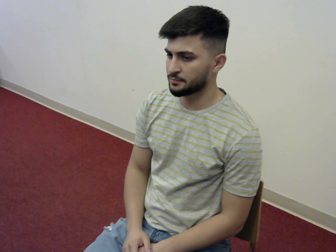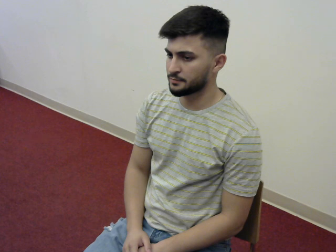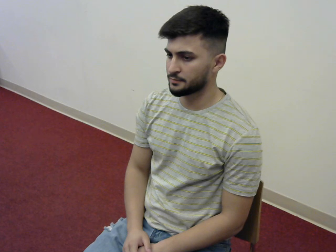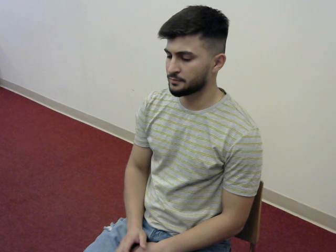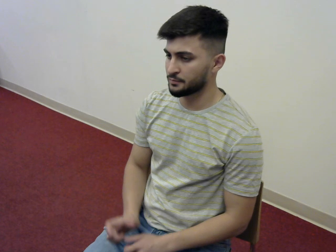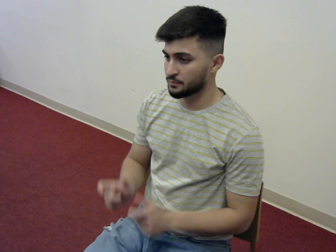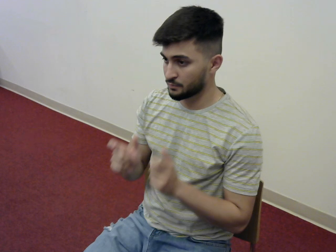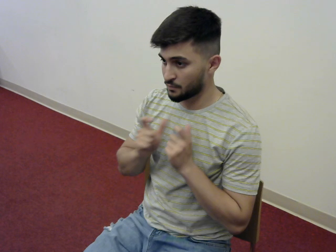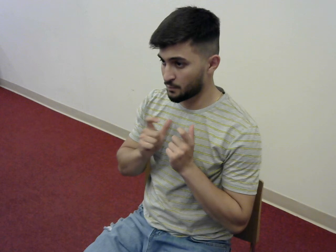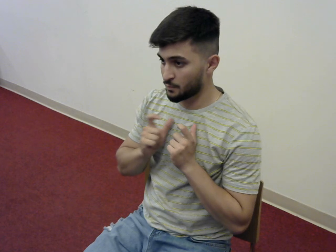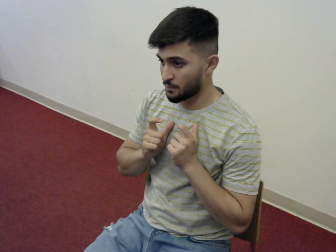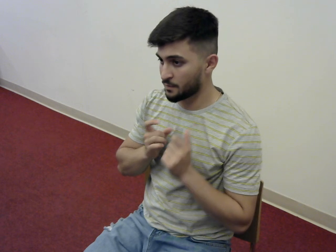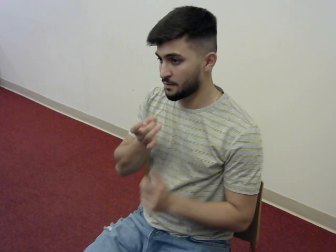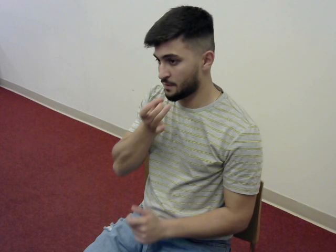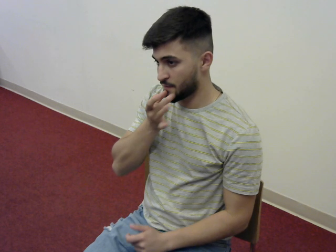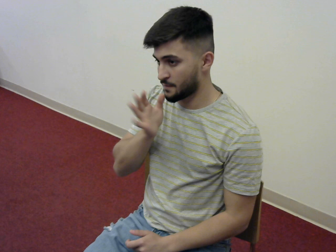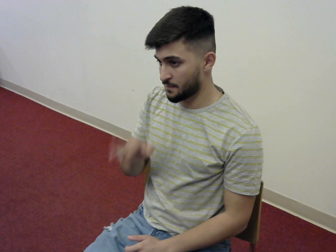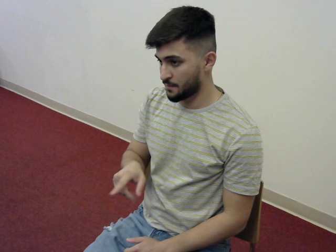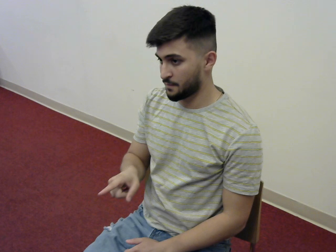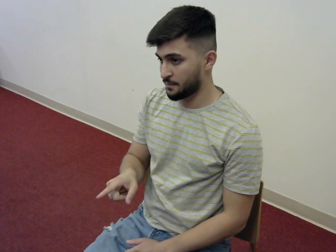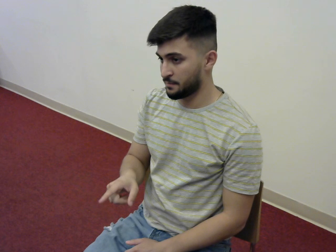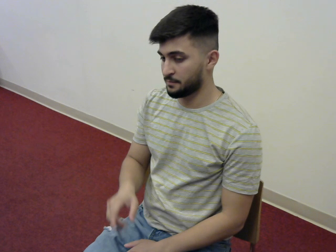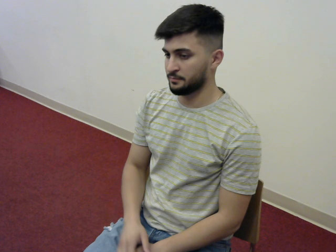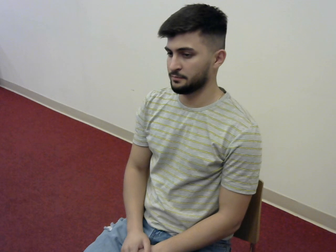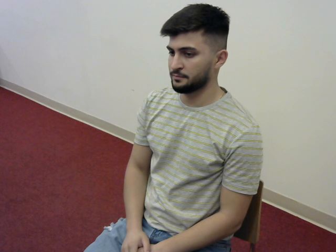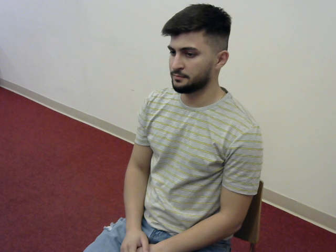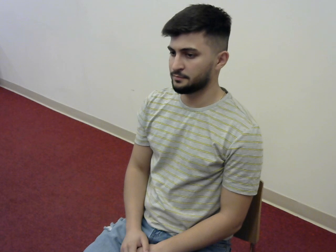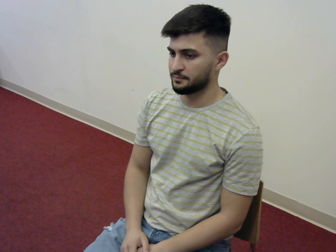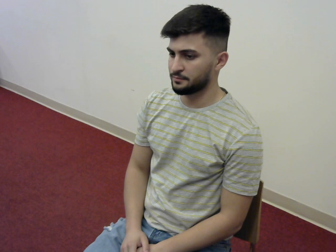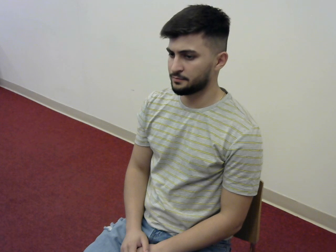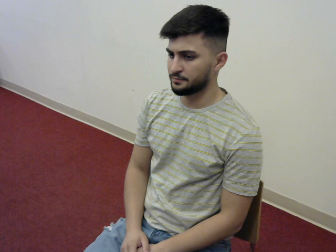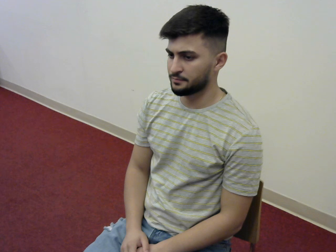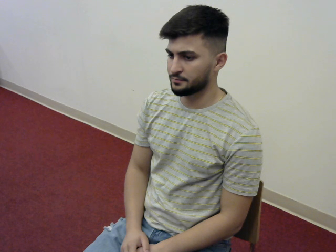Köynəyim xoşuna gəlir?